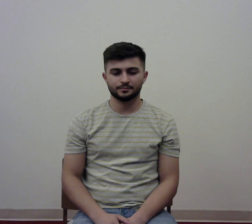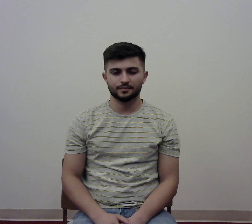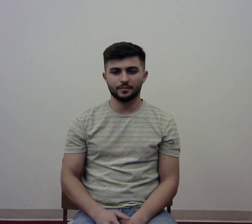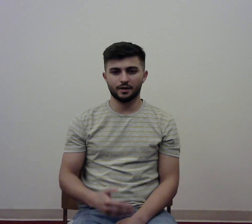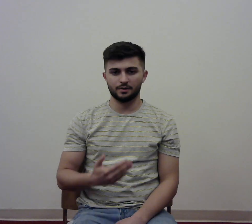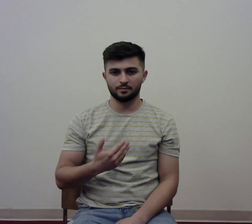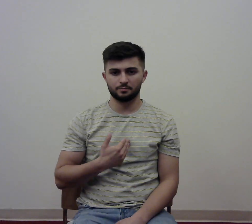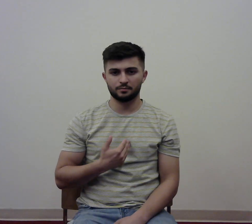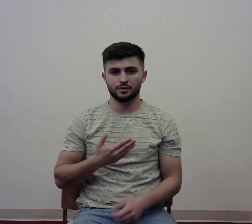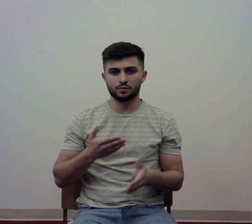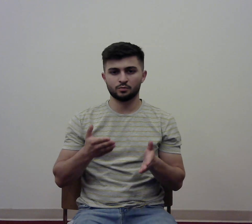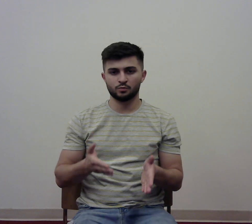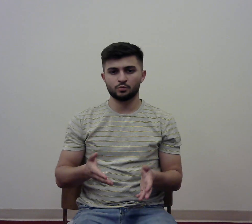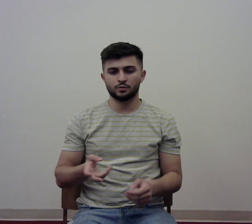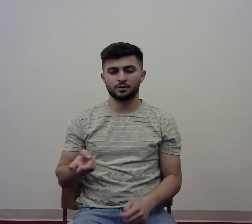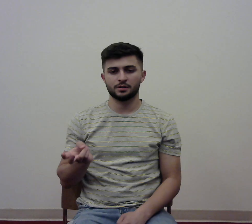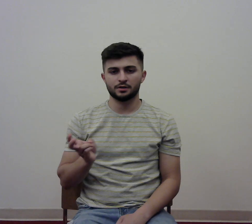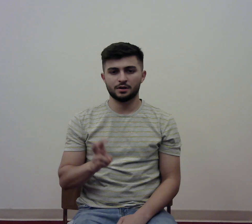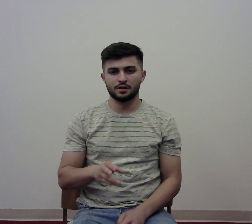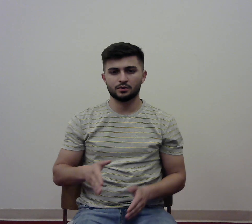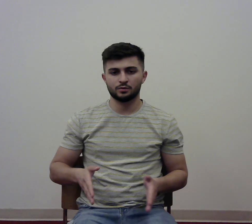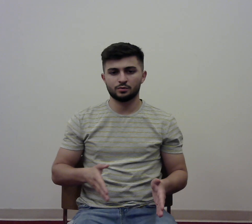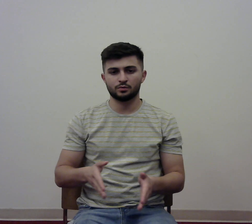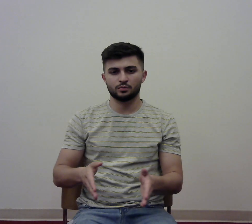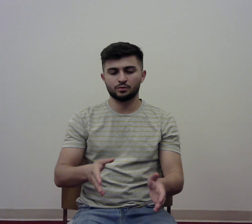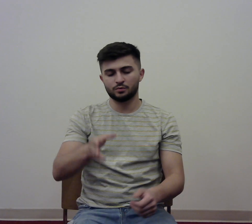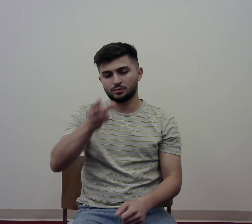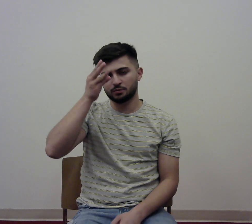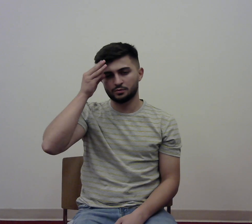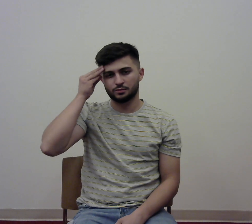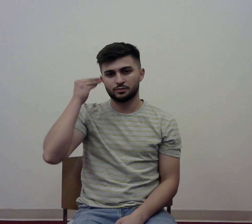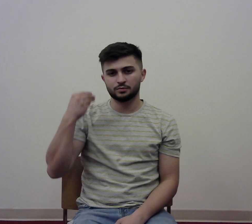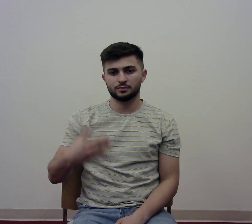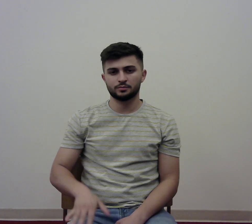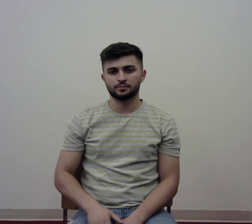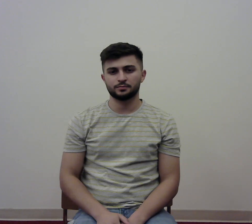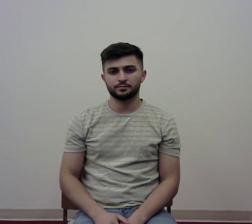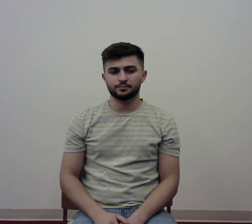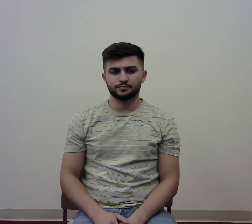Mən bura gələn yolu unutmuşam